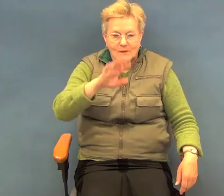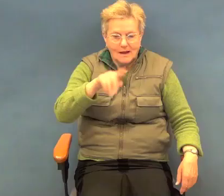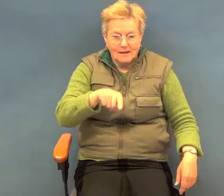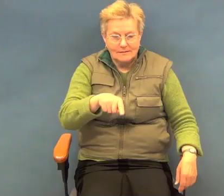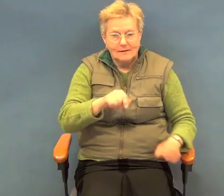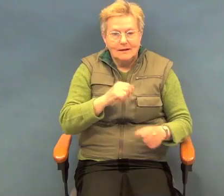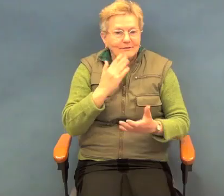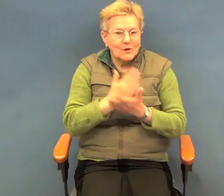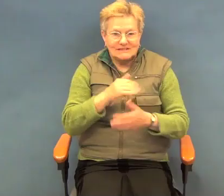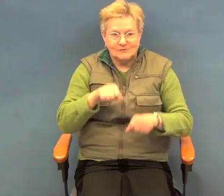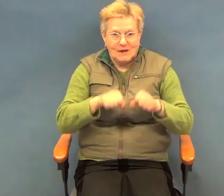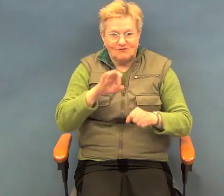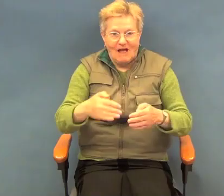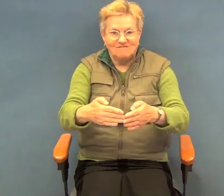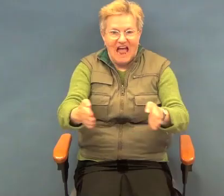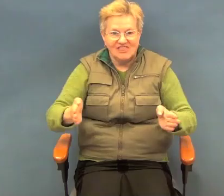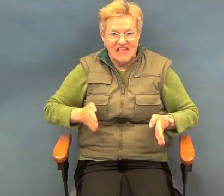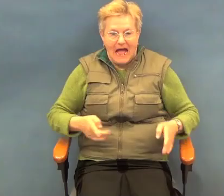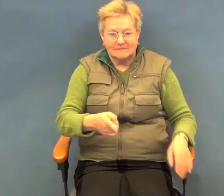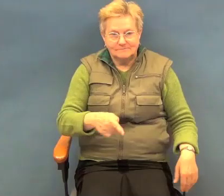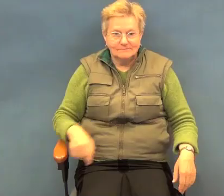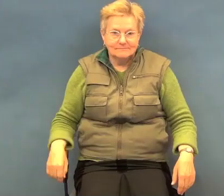To dotyczy tylko wanny.